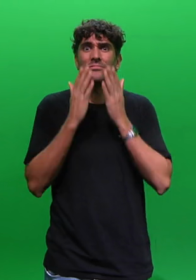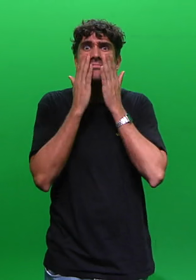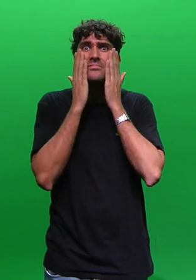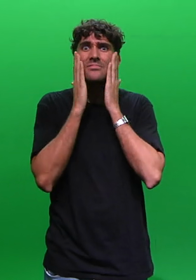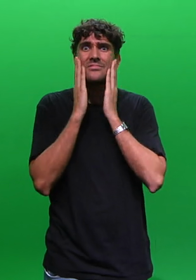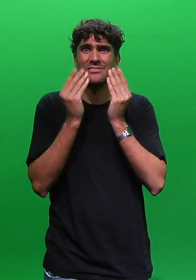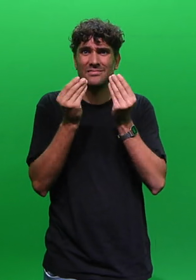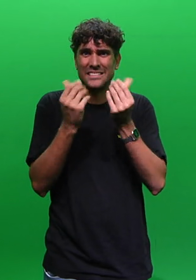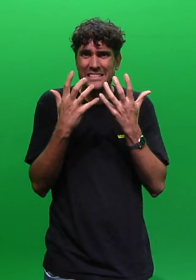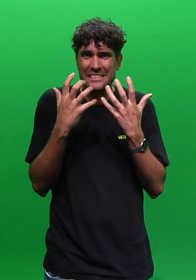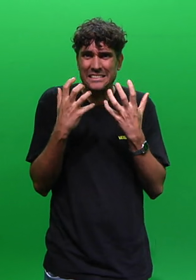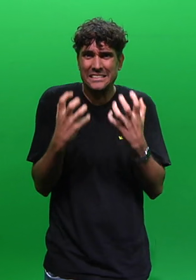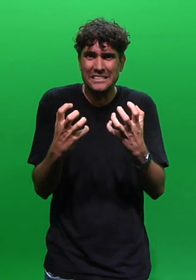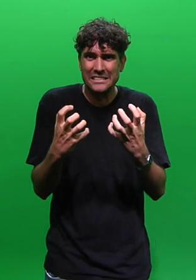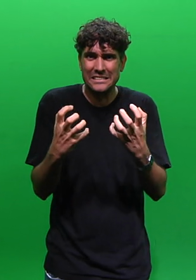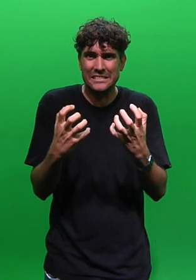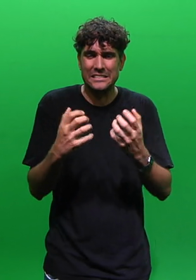Té la pell de les galtes molt seca.